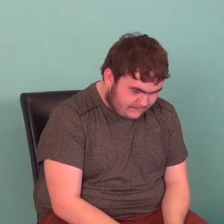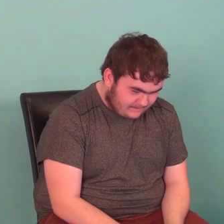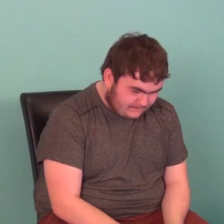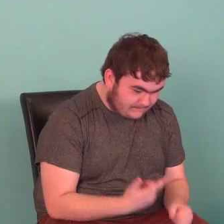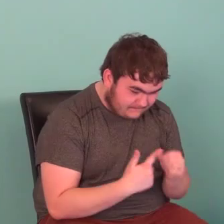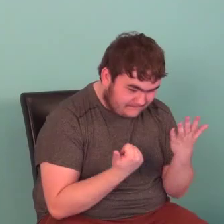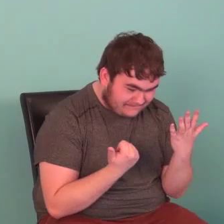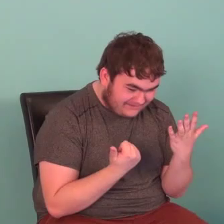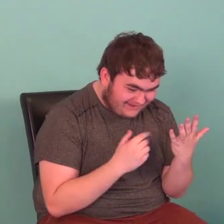Dwudziestego szóstego mogę.